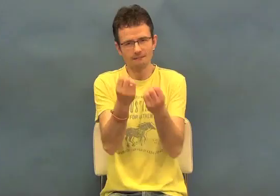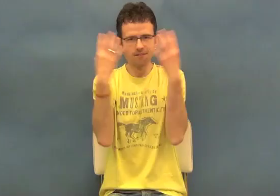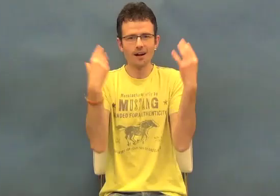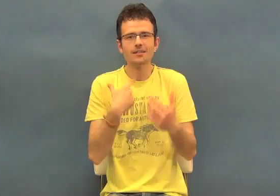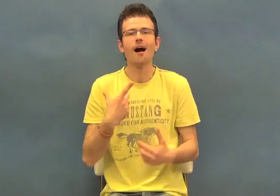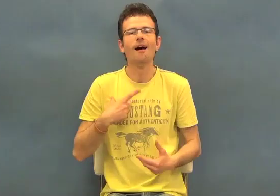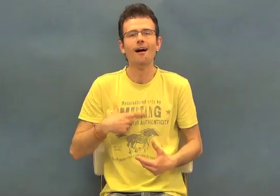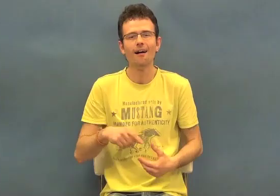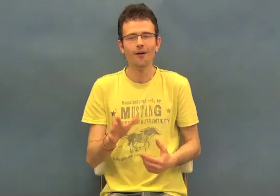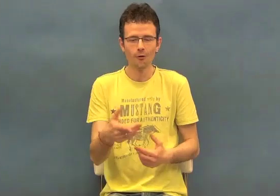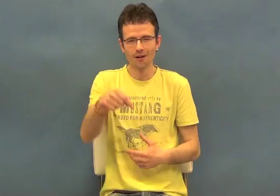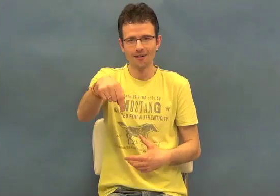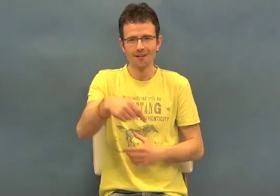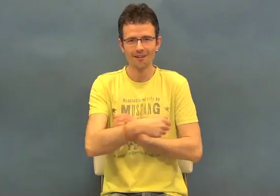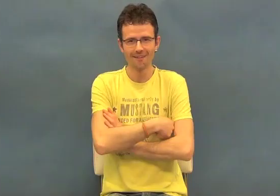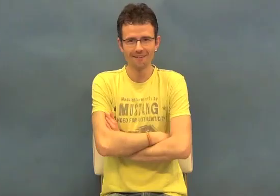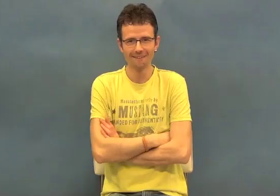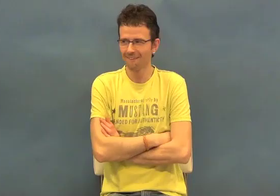Wyjaśnij mi, żebym wiedział, co tam jest.